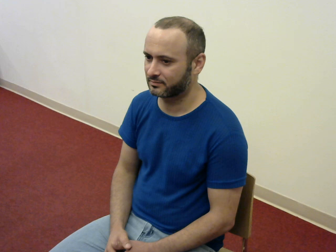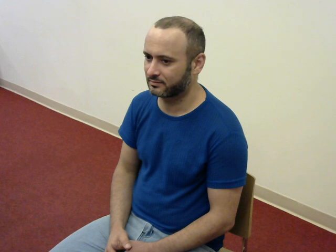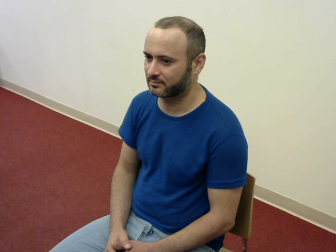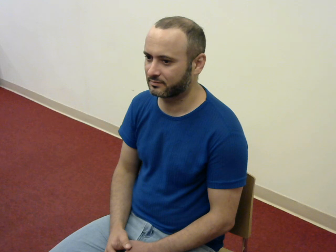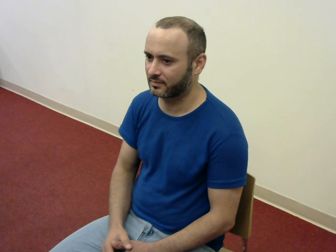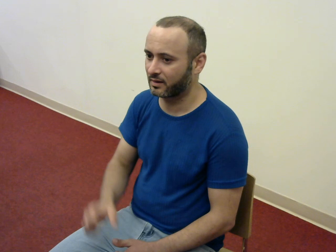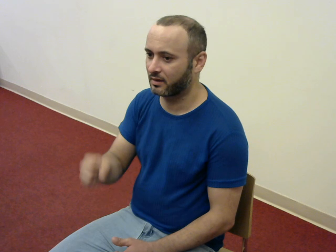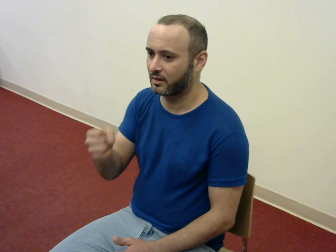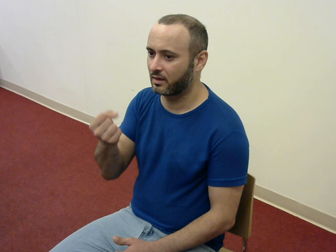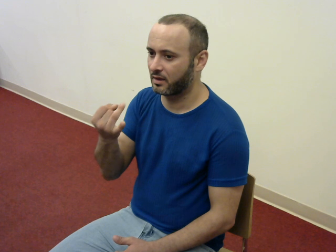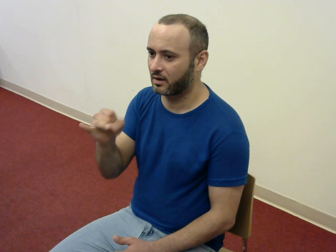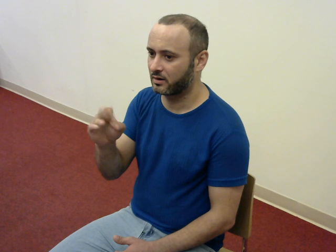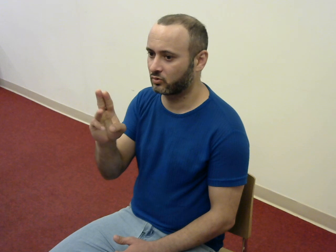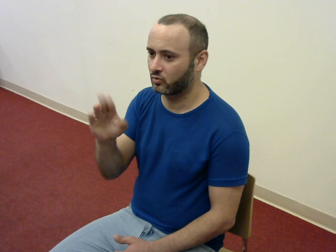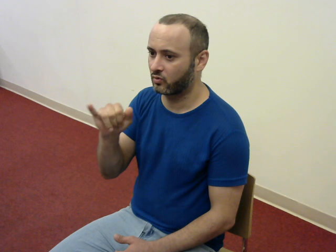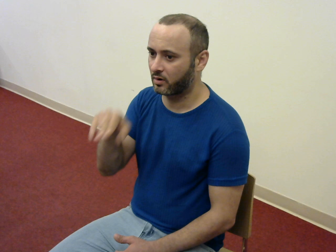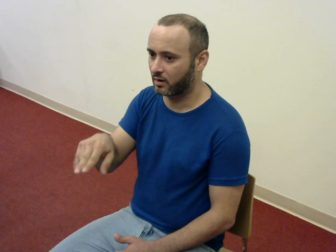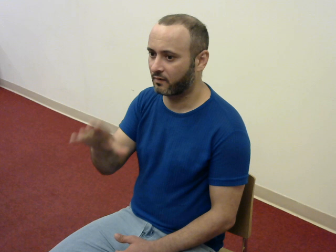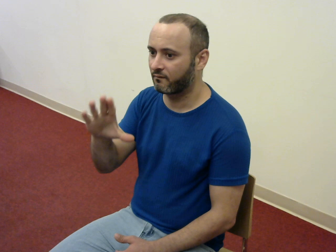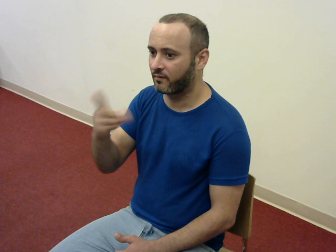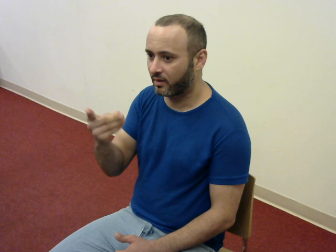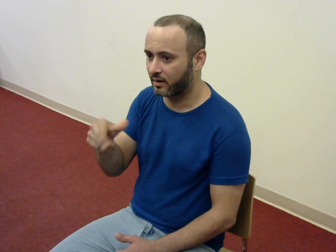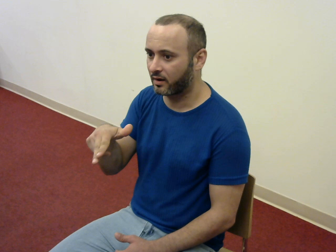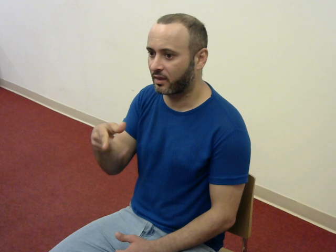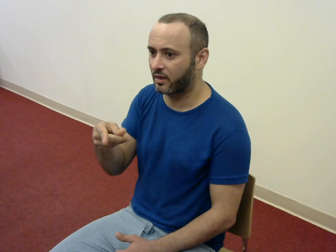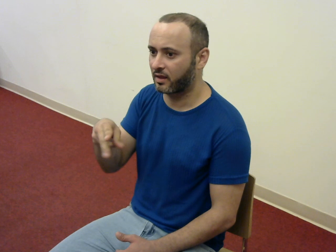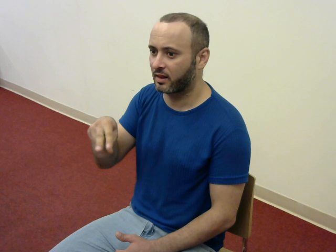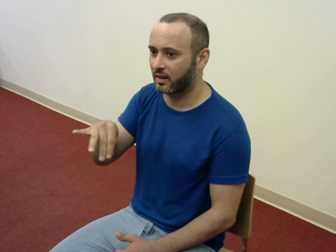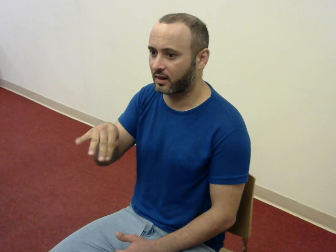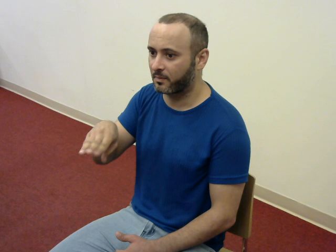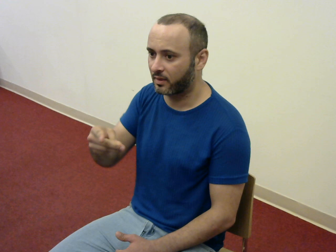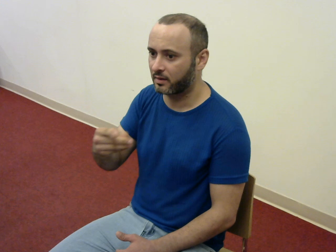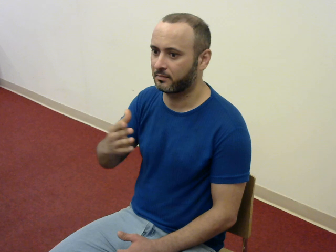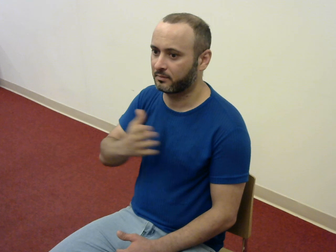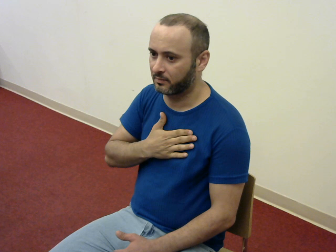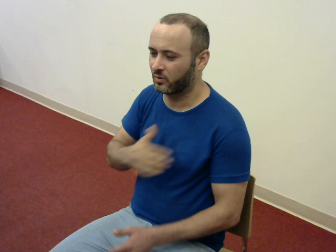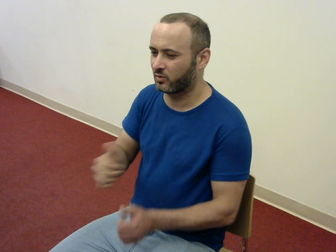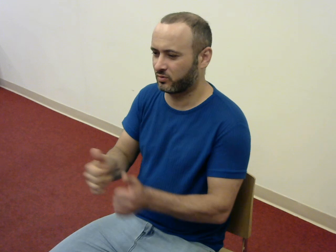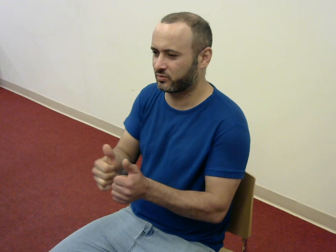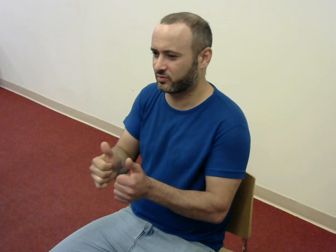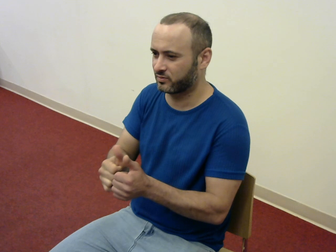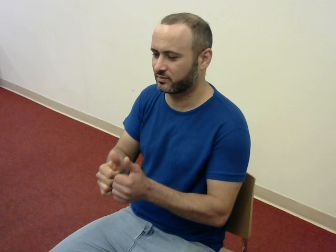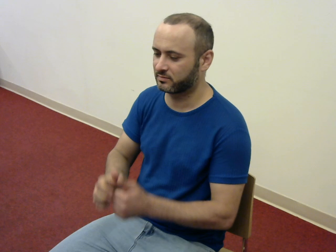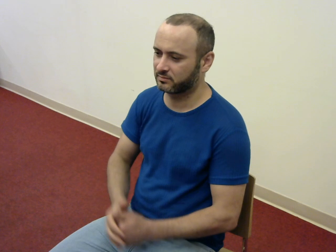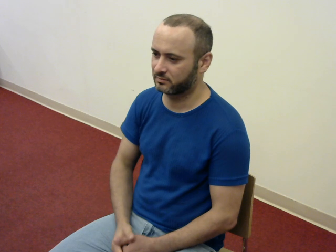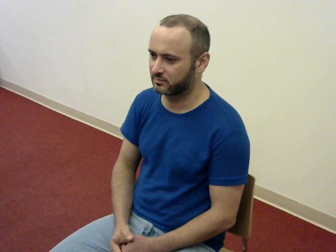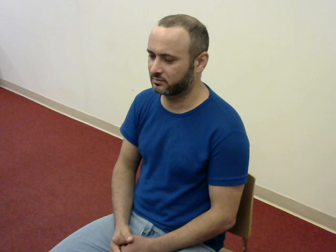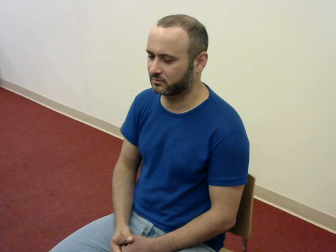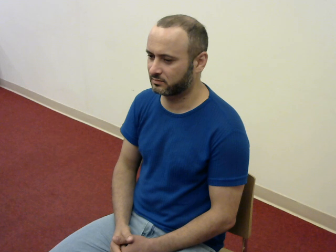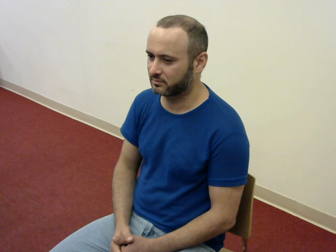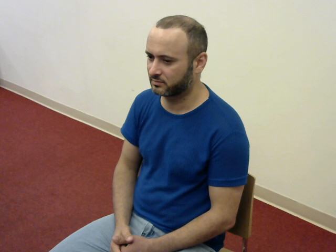Aygül və Həlimə mənim qonşularımdır